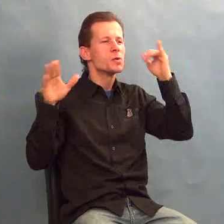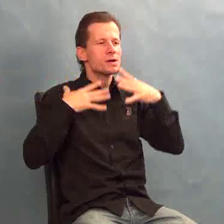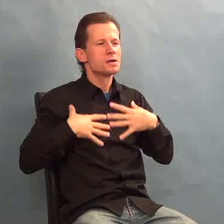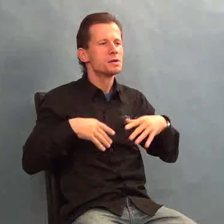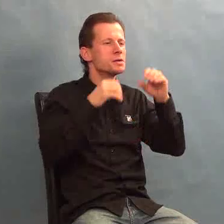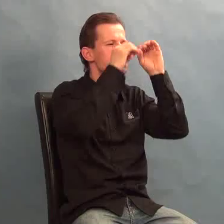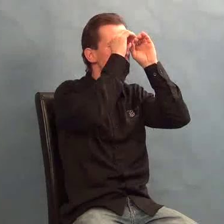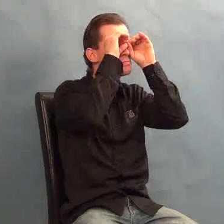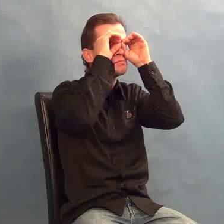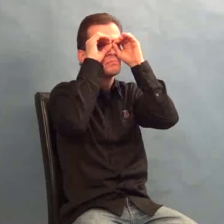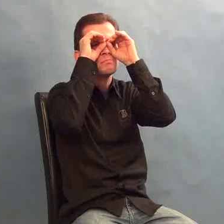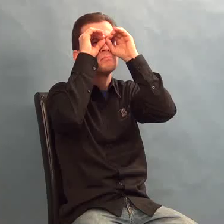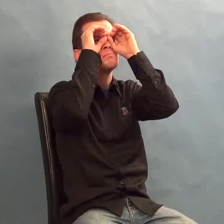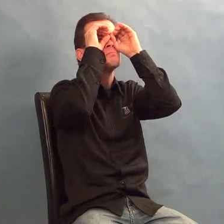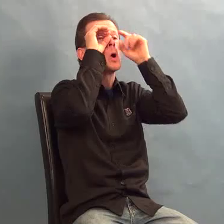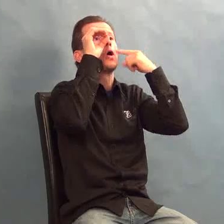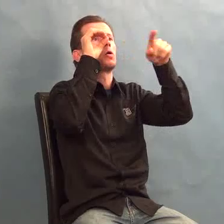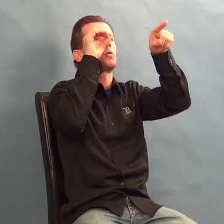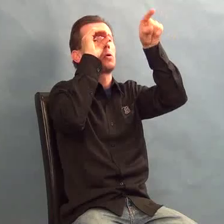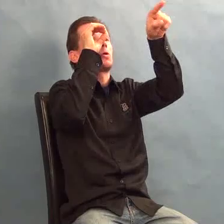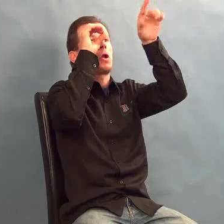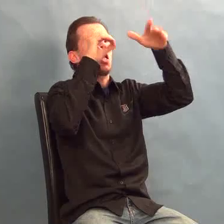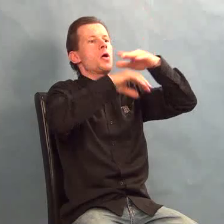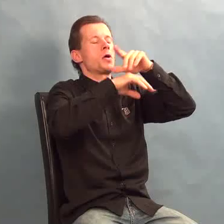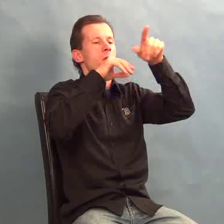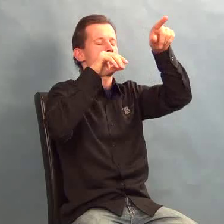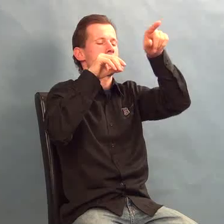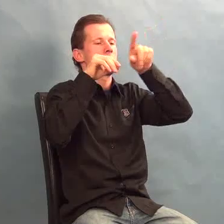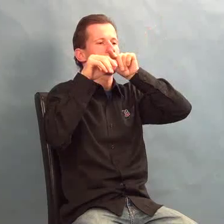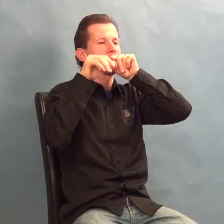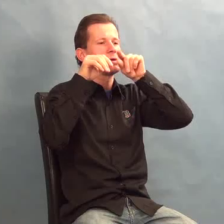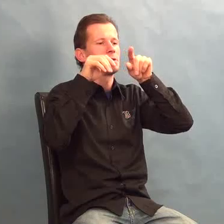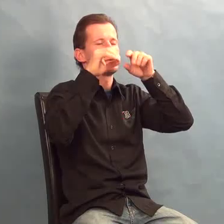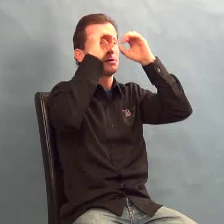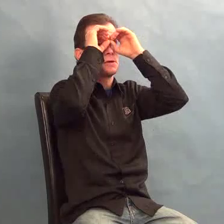Szukał przez lornetkę i w końcu zauważył ptaszka.